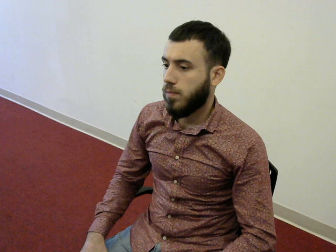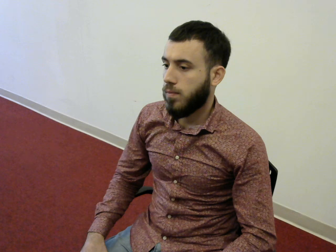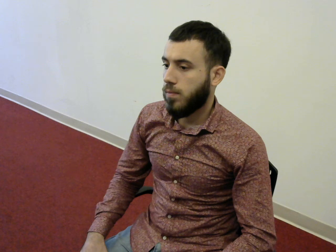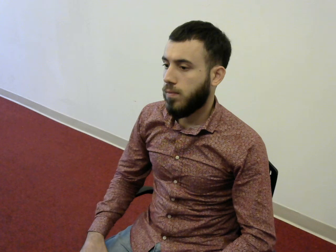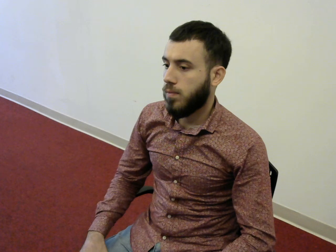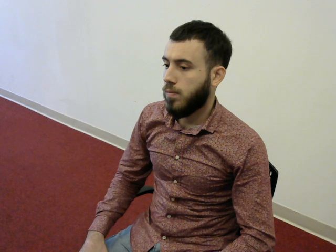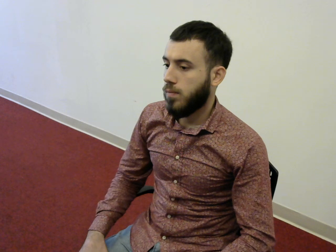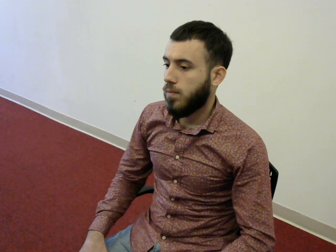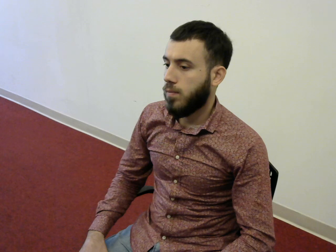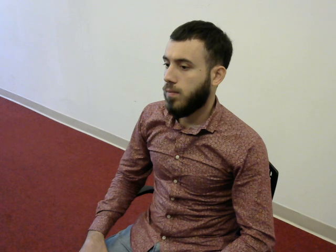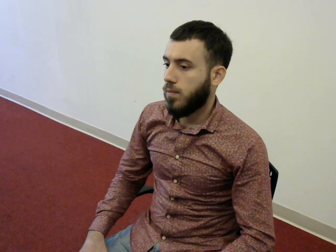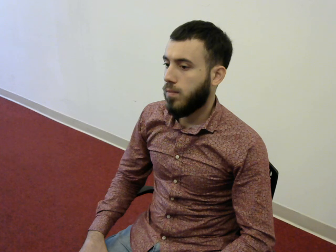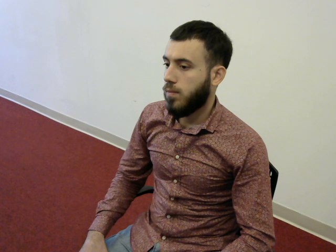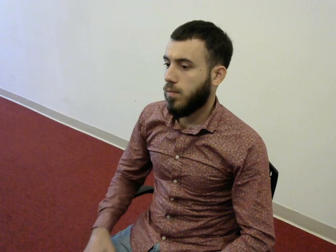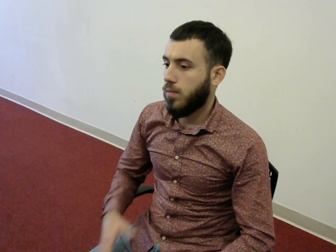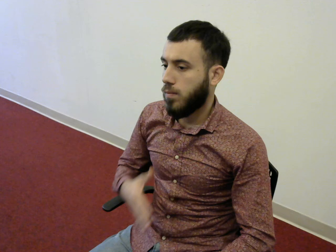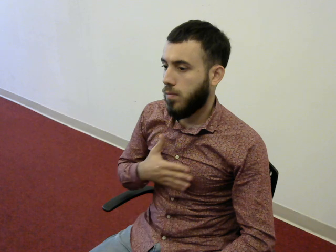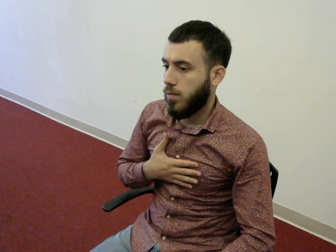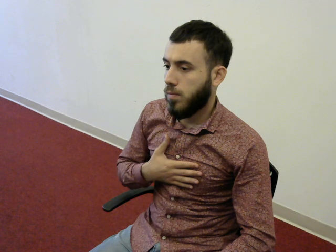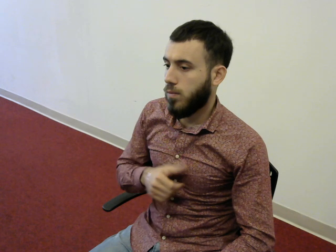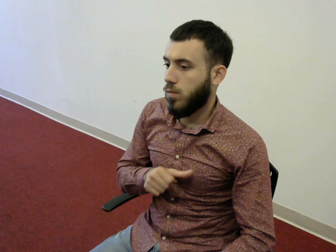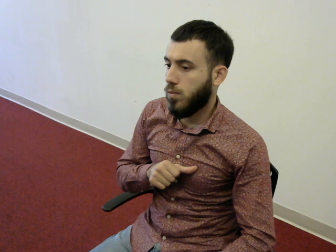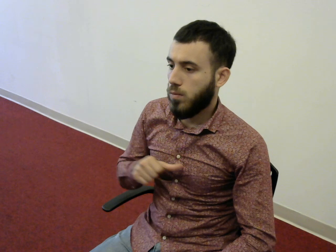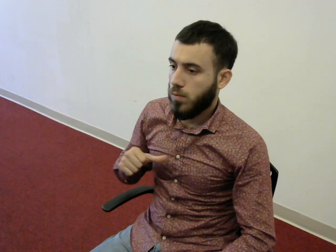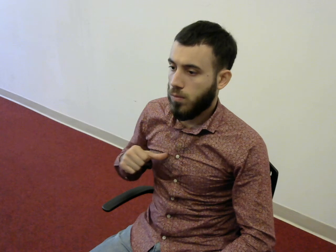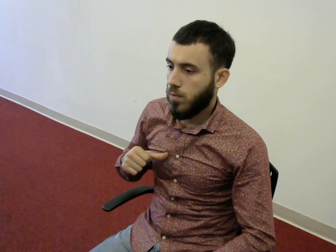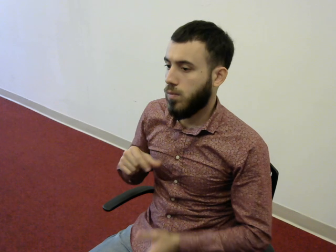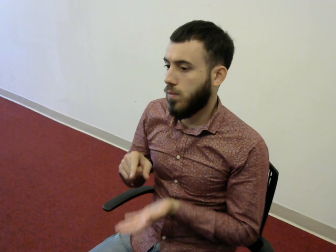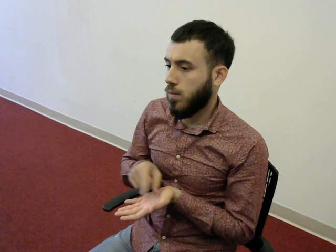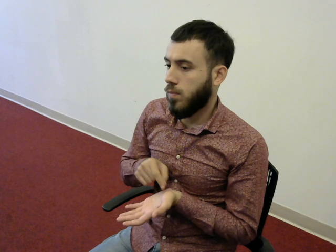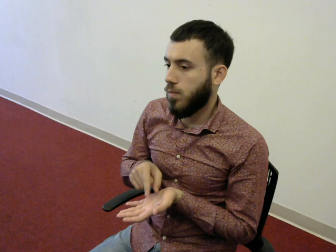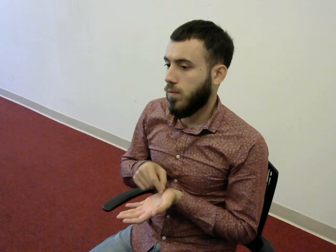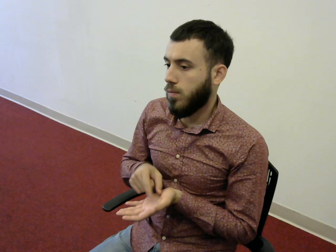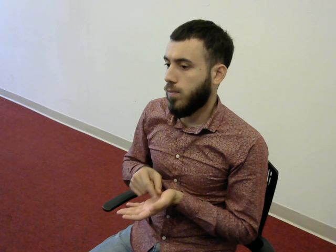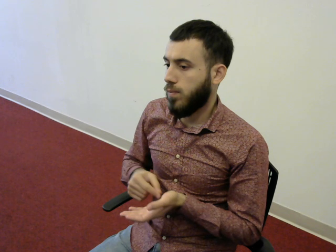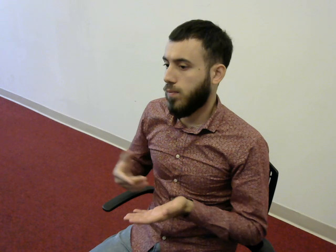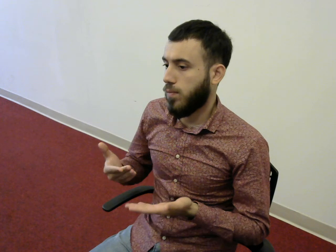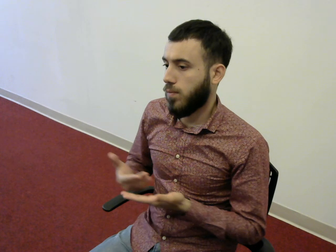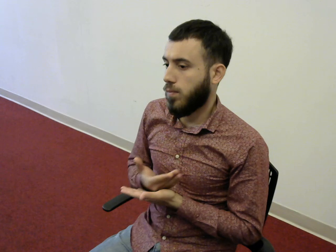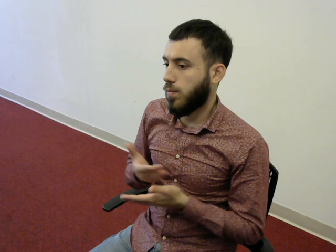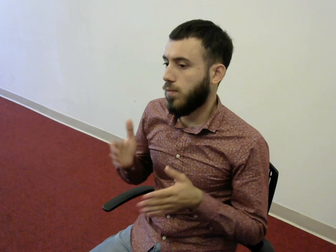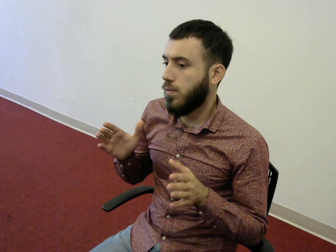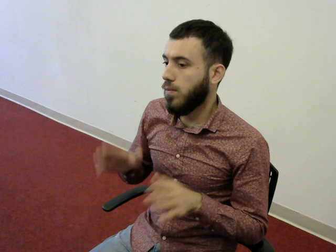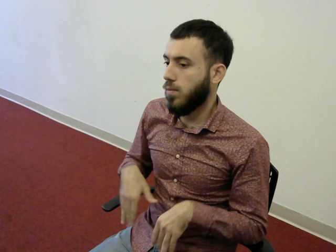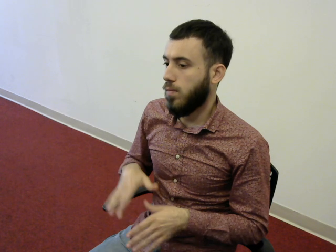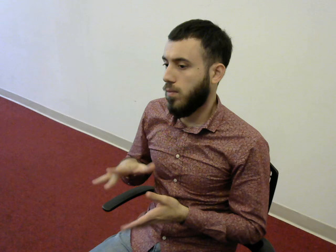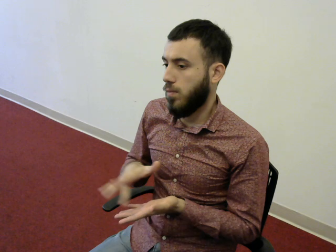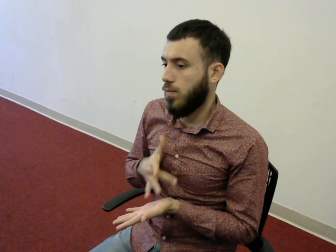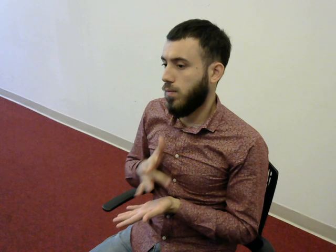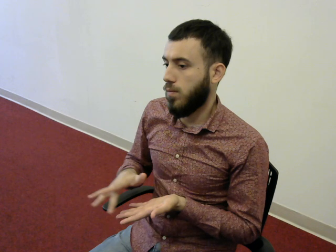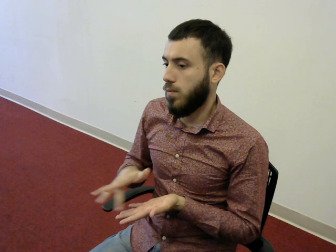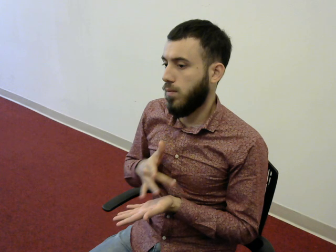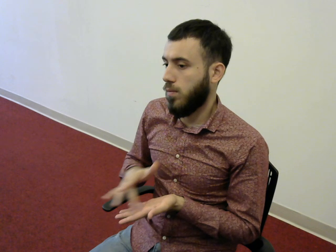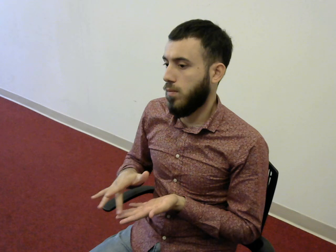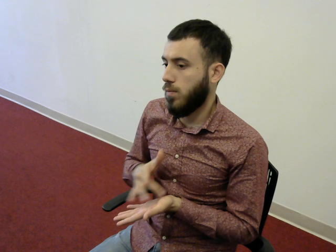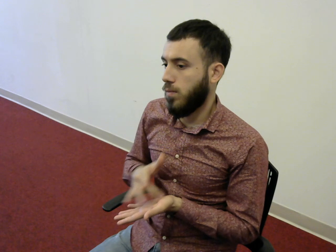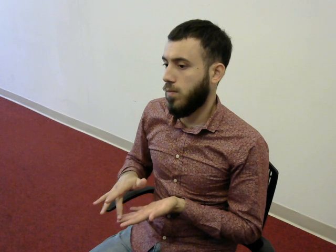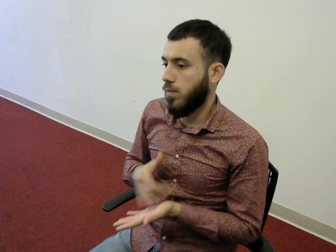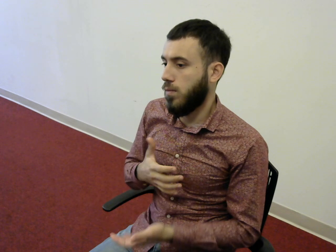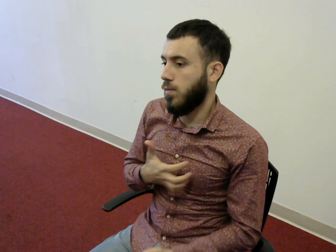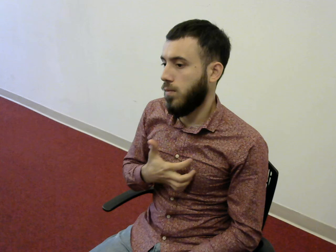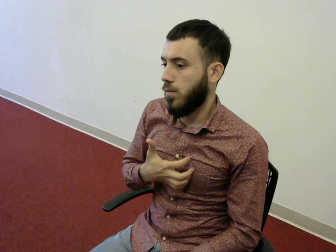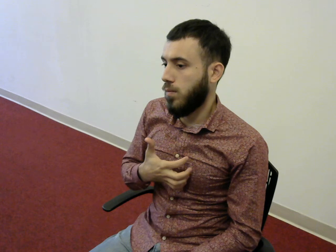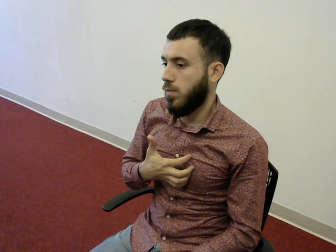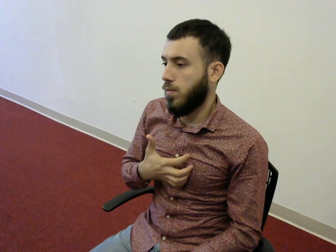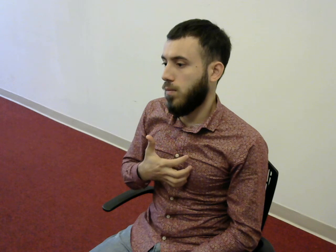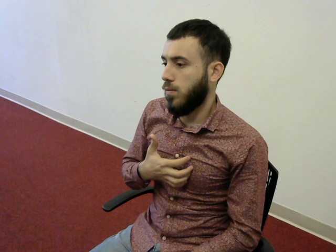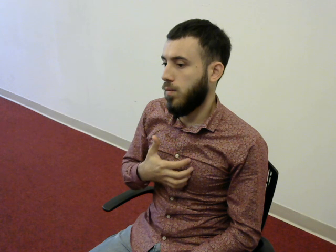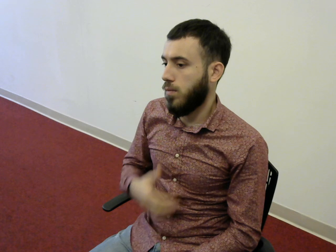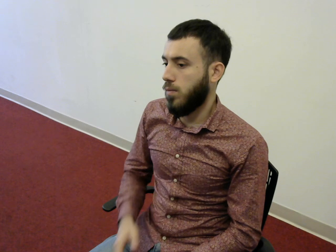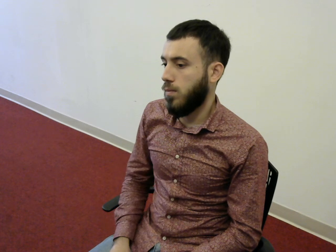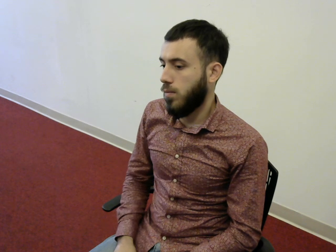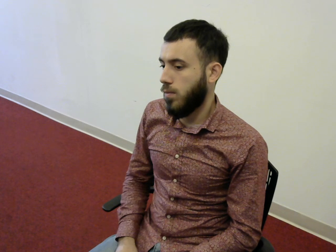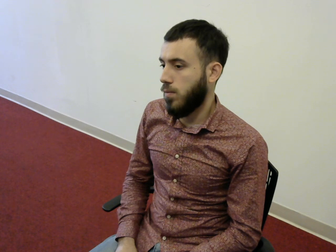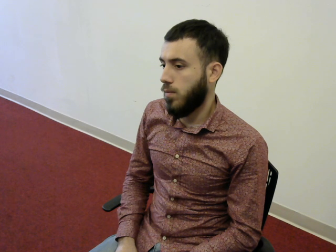Mən öz pensiyamı yenidən hesablatdırmaq istəyirəm